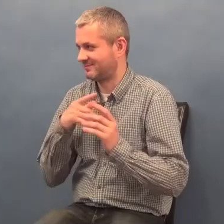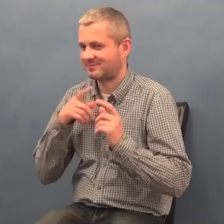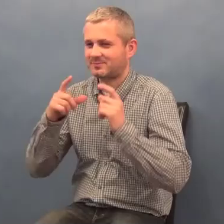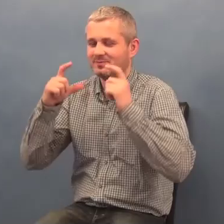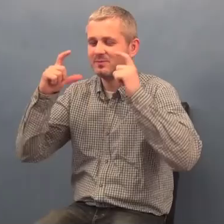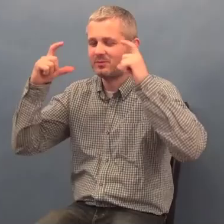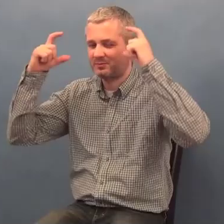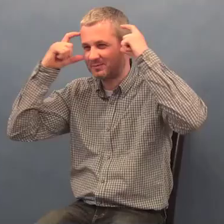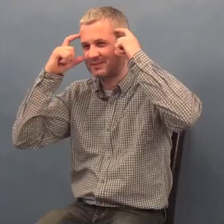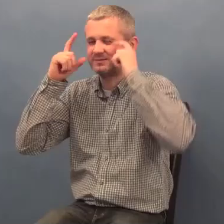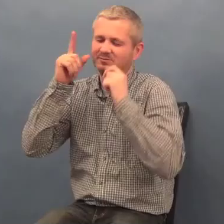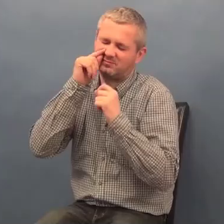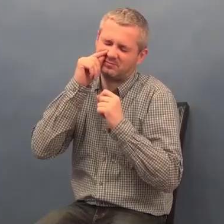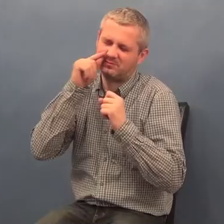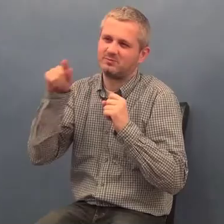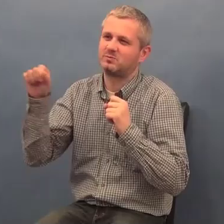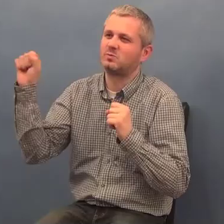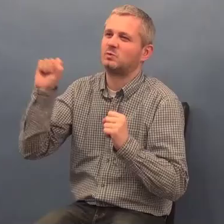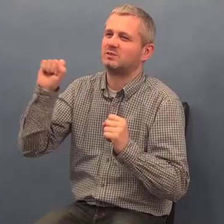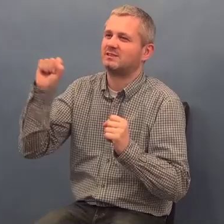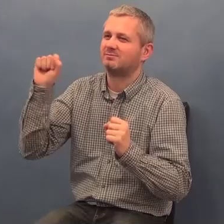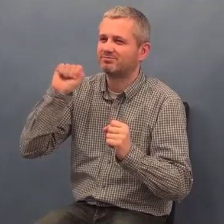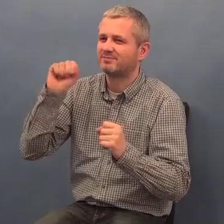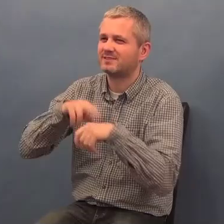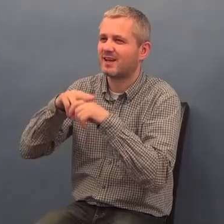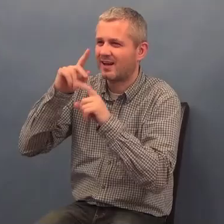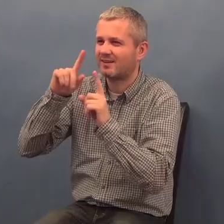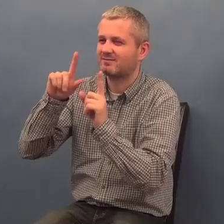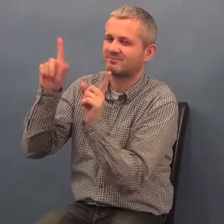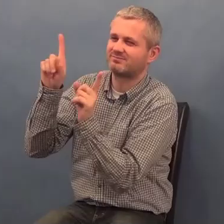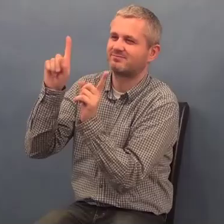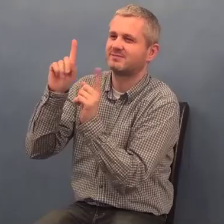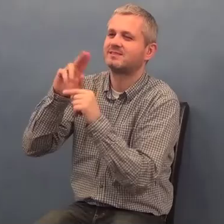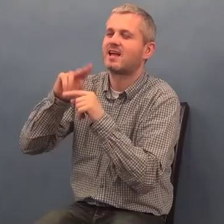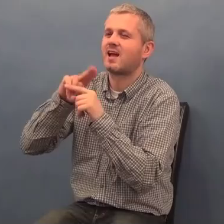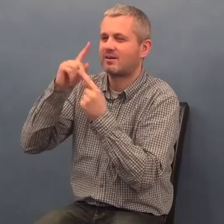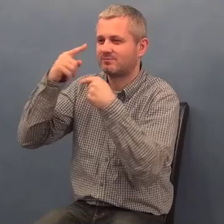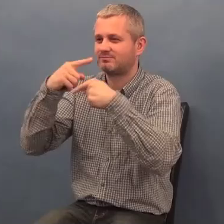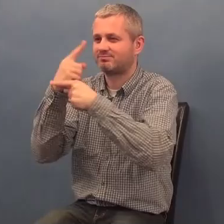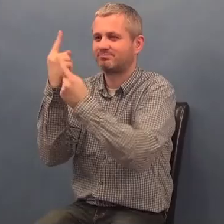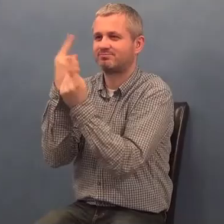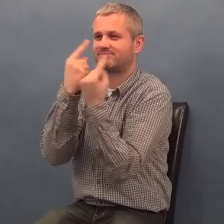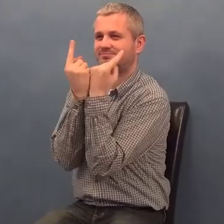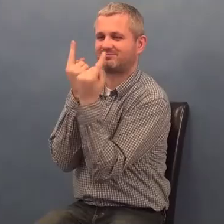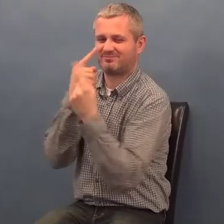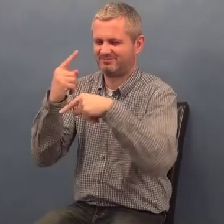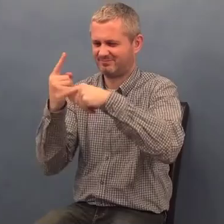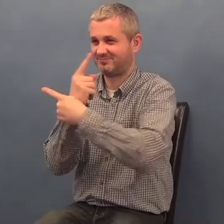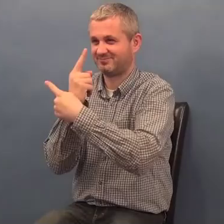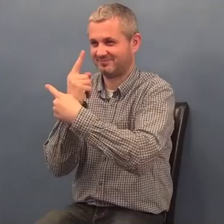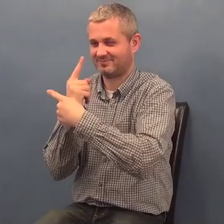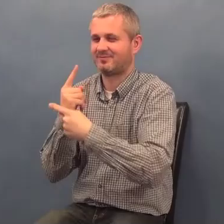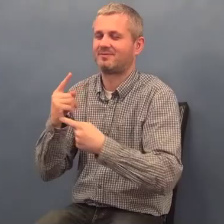Myszka Miki śpi, budzik dzwoni, wiesz, taki zegar ze wskazówką.